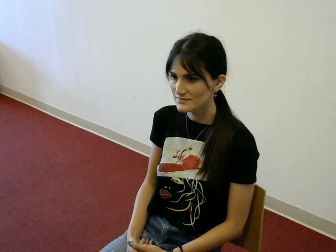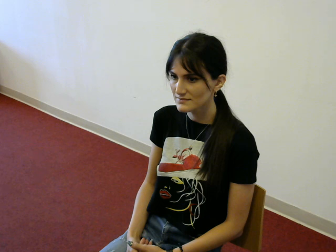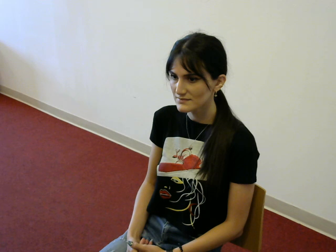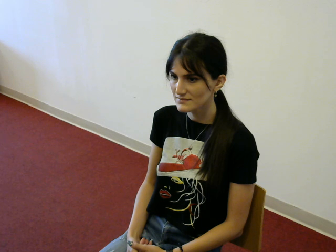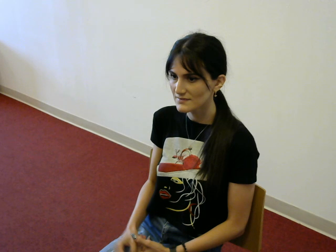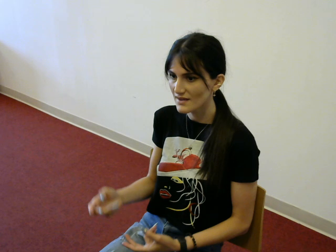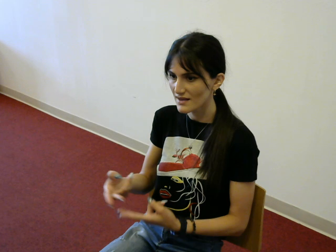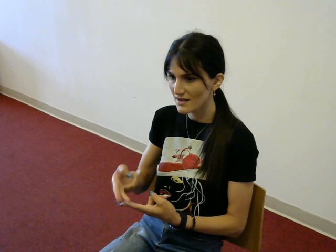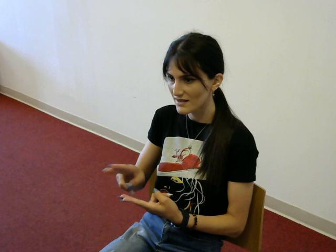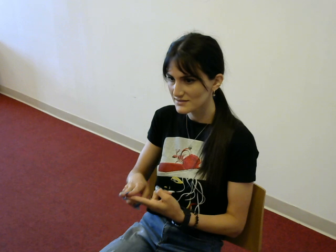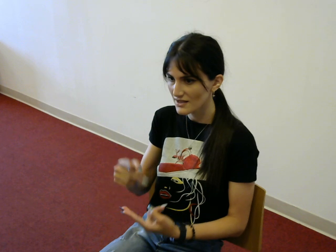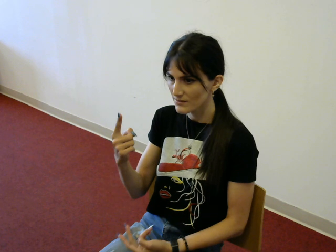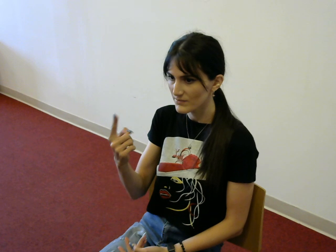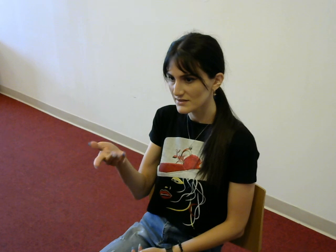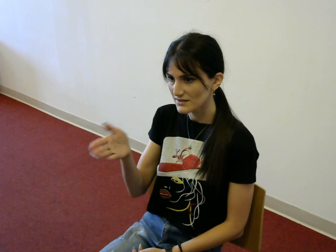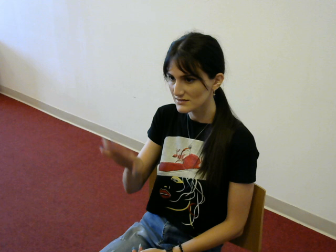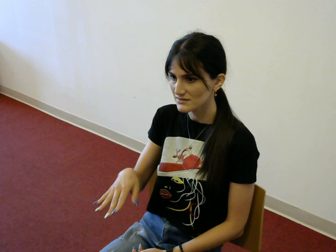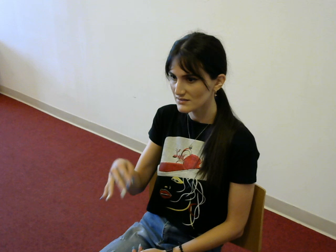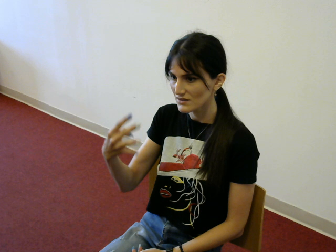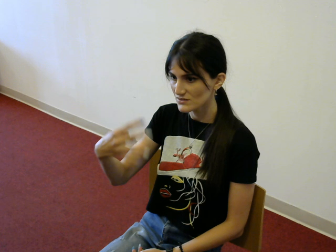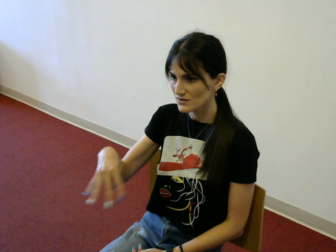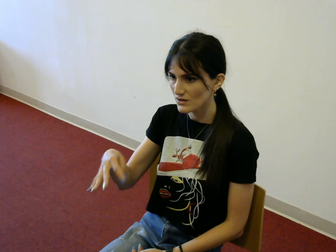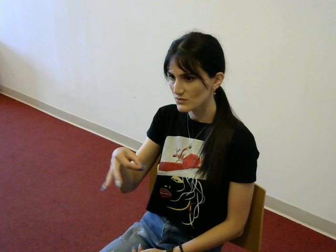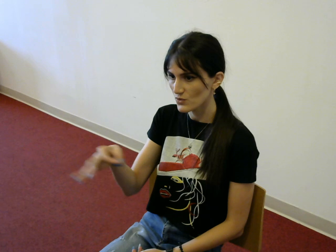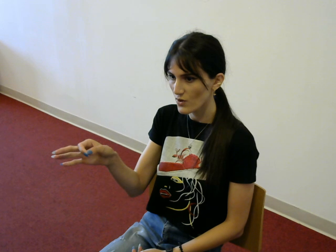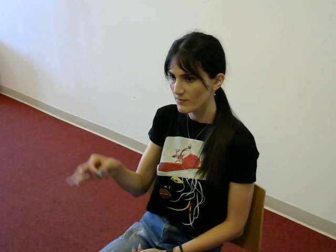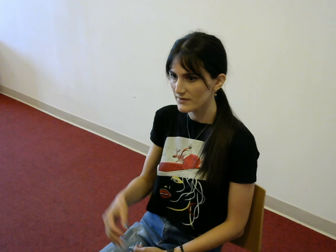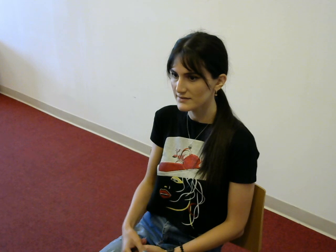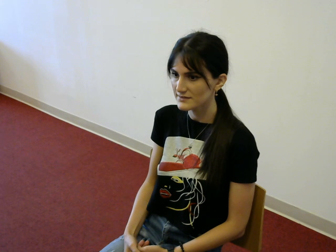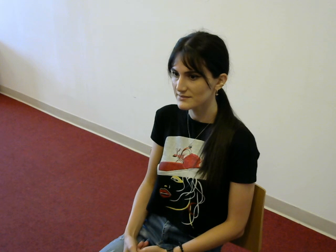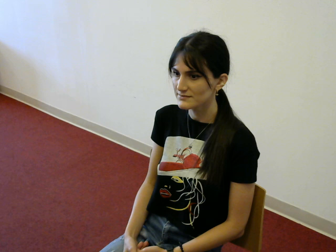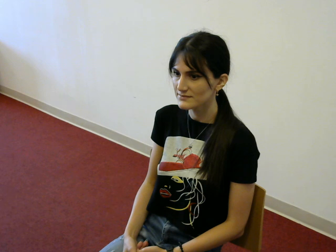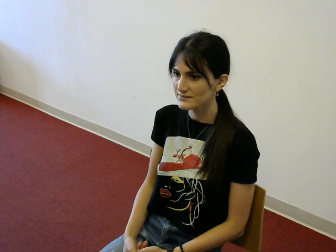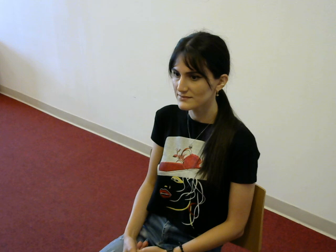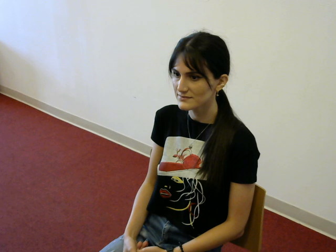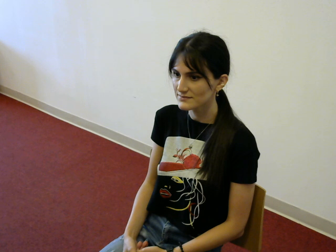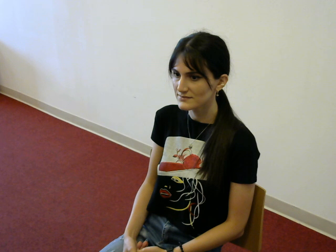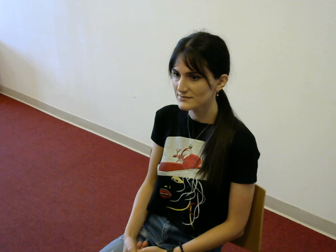Bunun bir dənəsi 40 qəpikdir